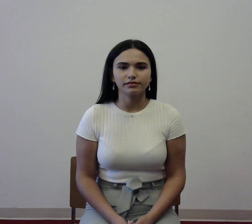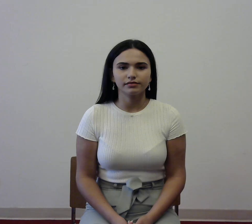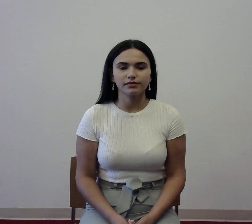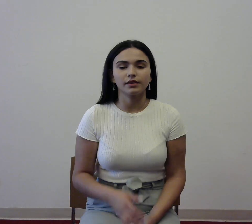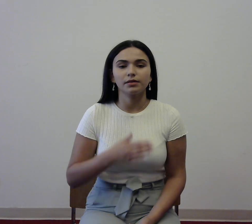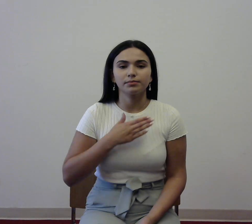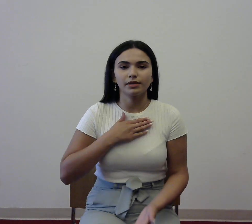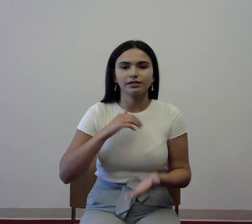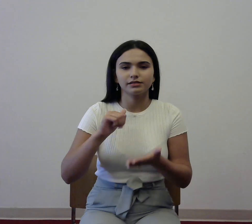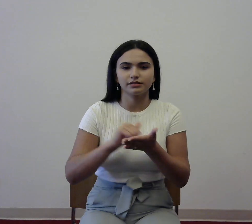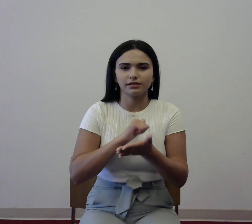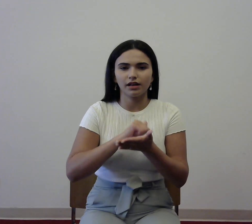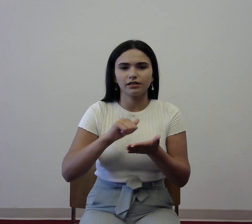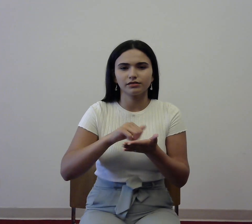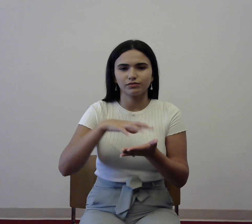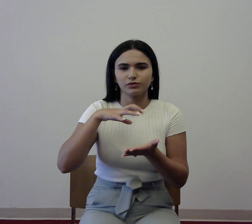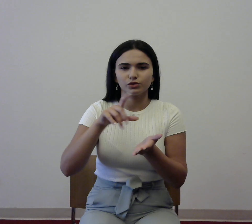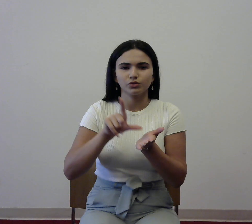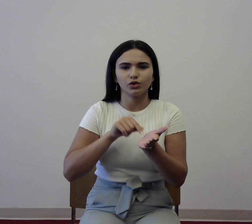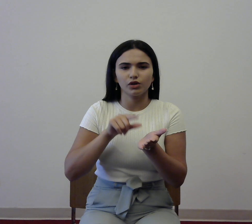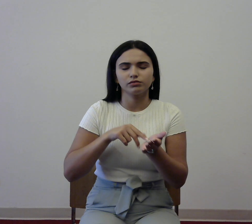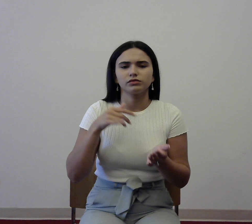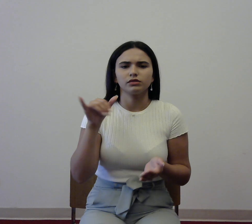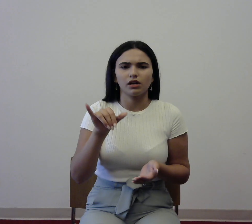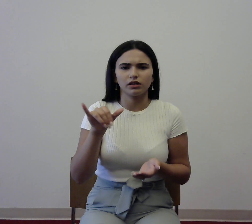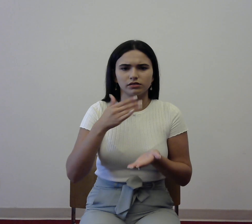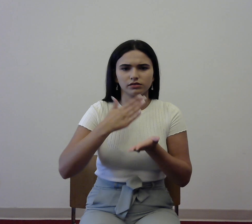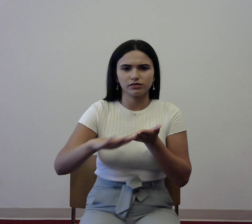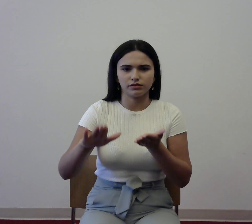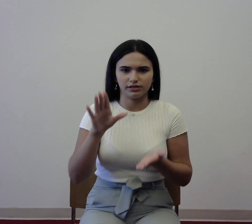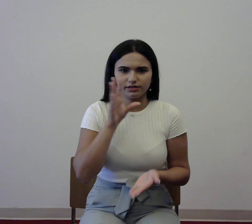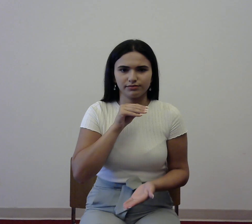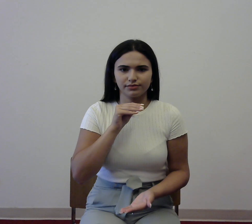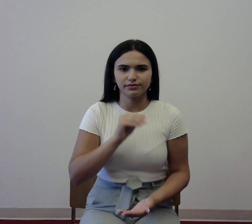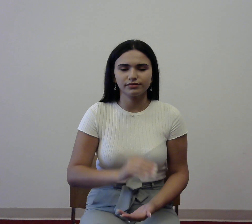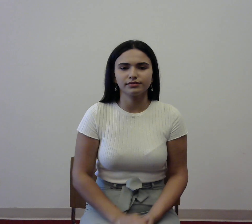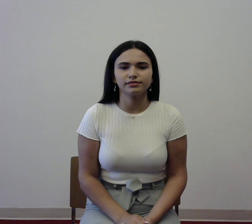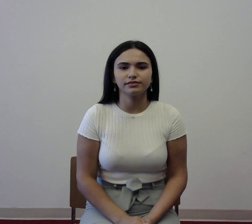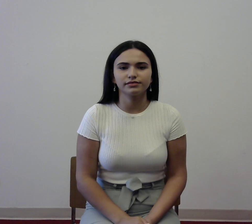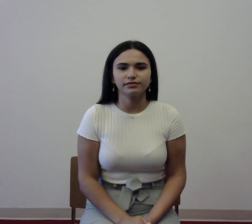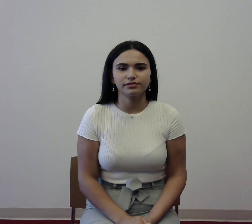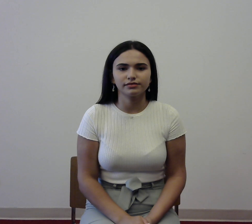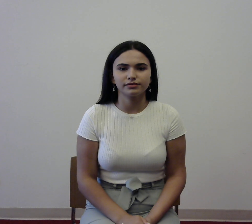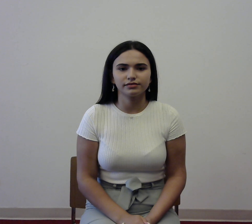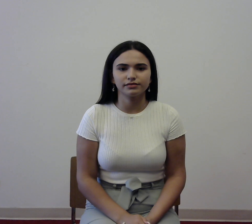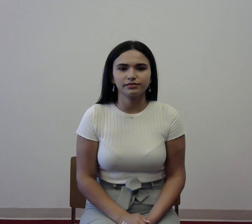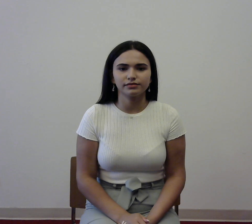Mən sənədlərin surətini harada çıxara bilərəm?